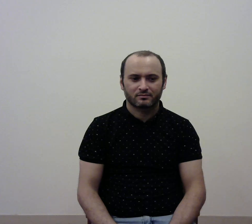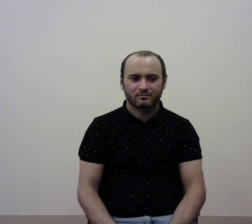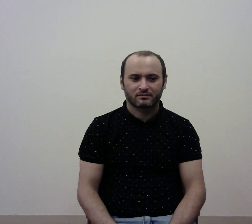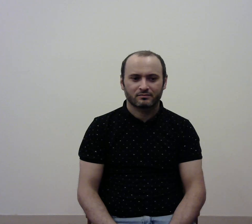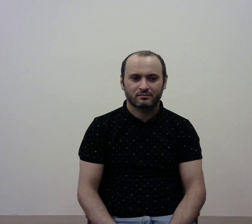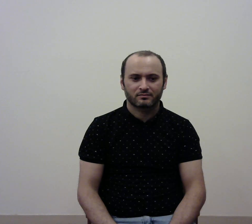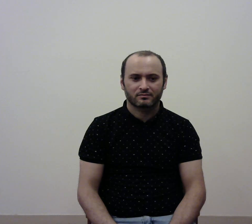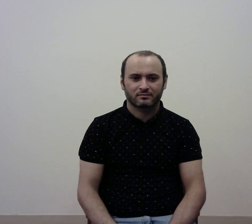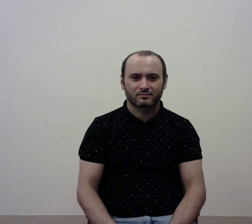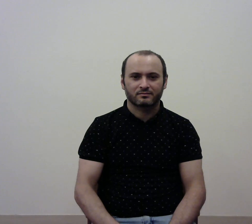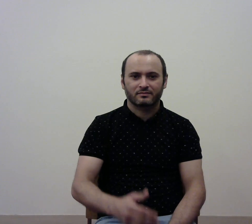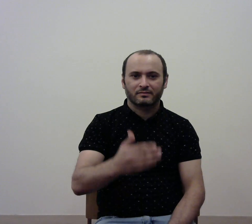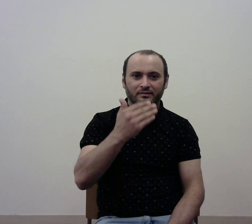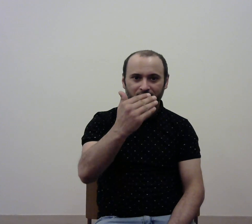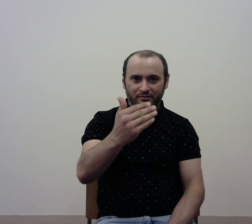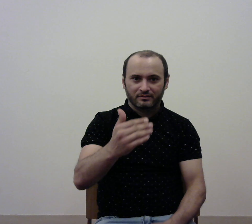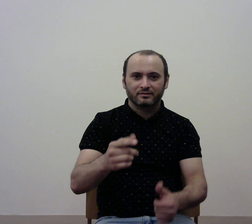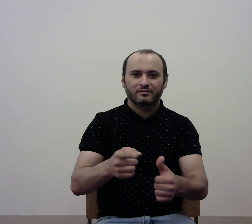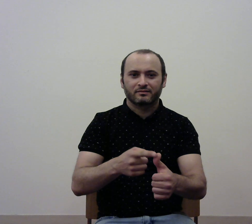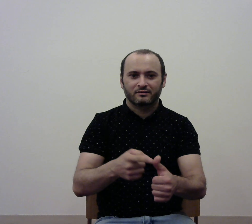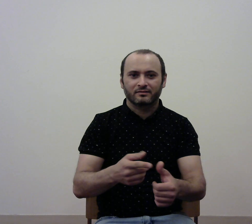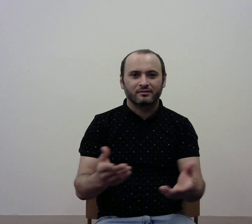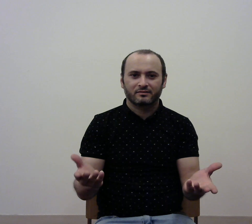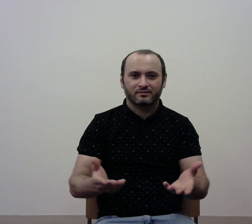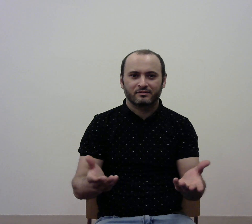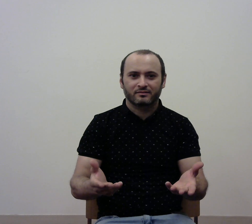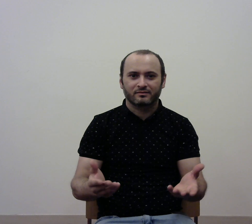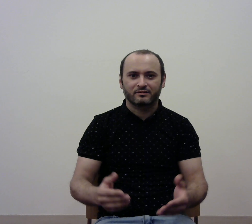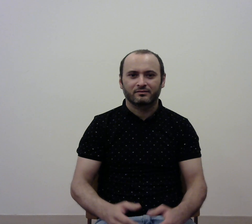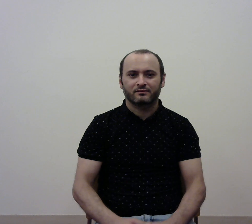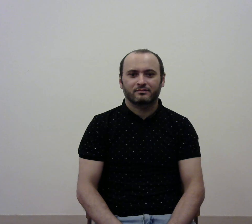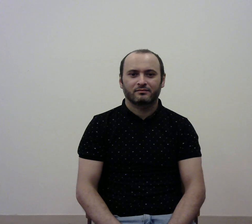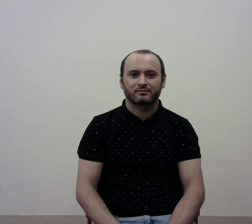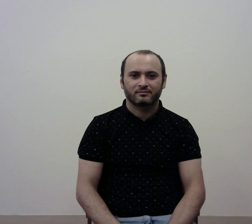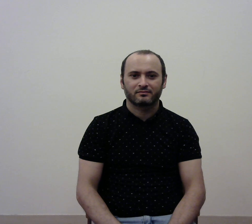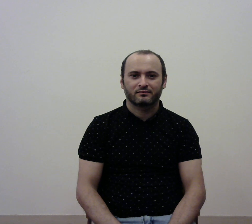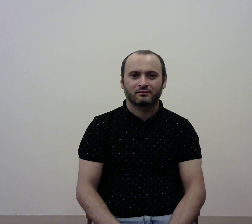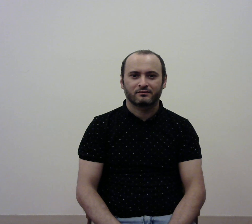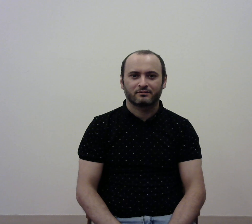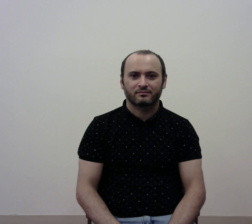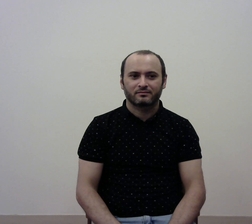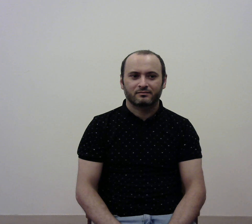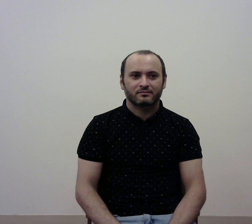Sizin adınız nədir?